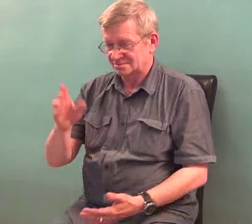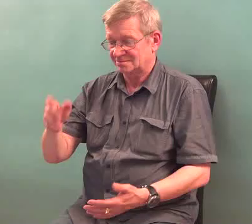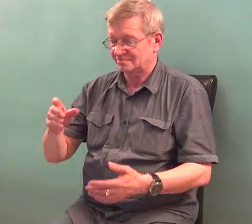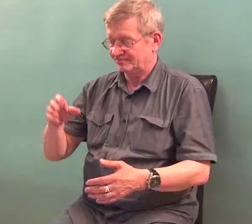Już.